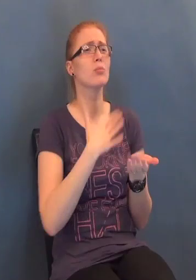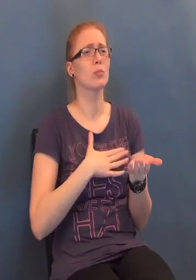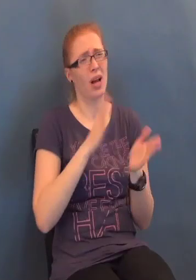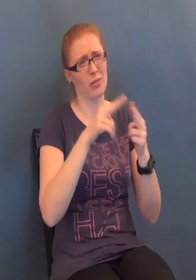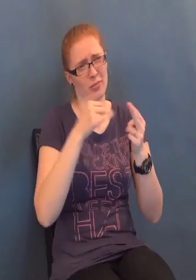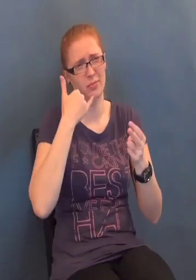Jak ci pasuje.